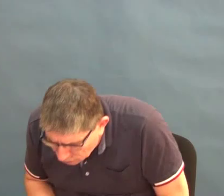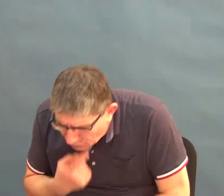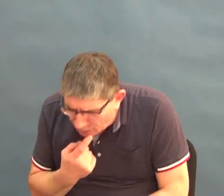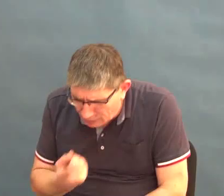Co to jest?